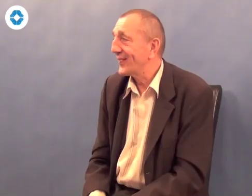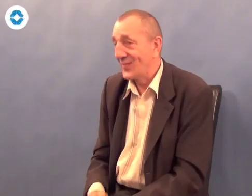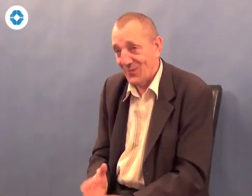Już.